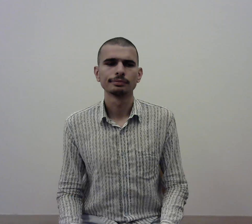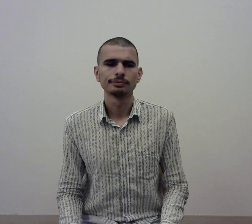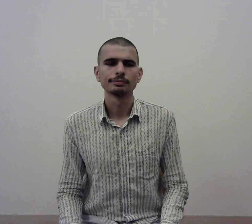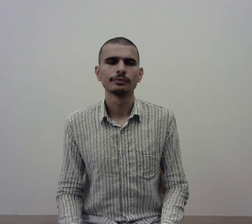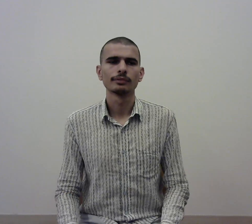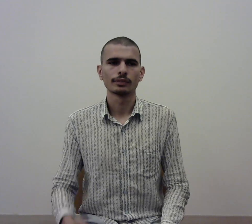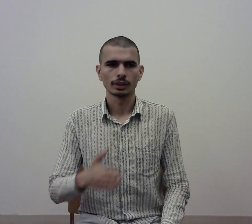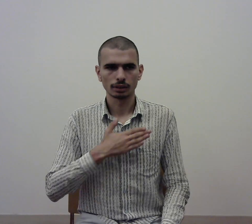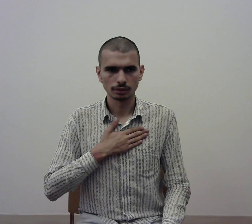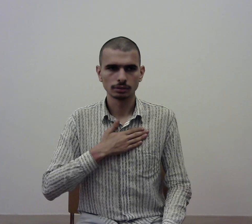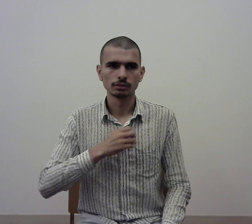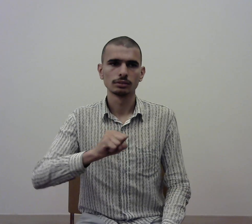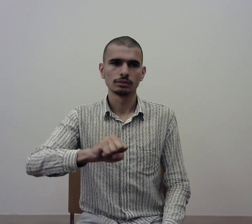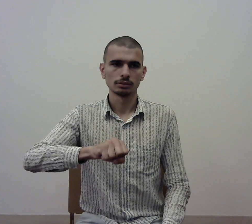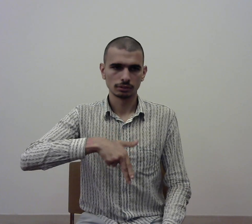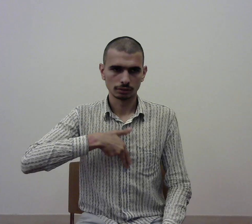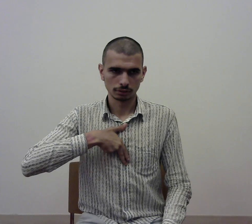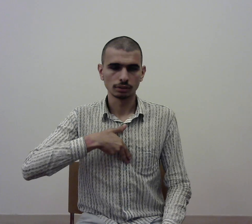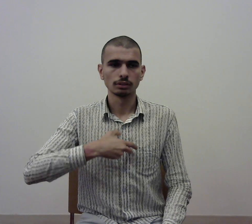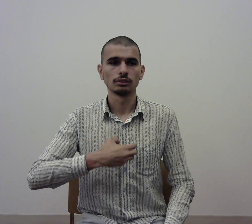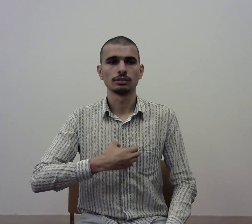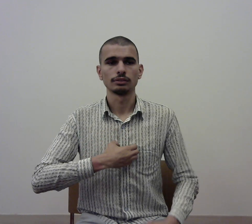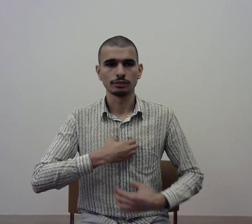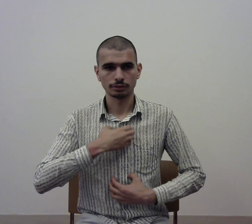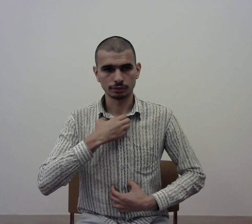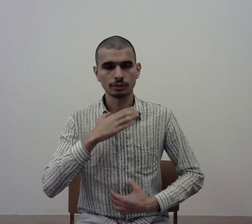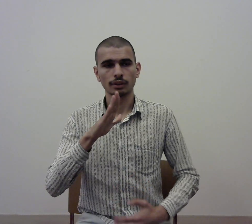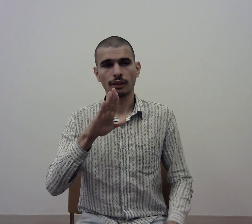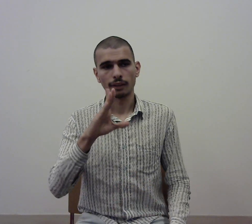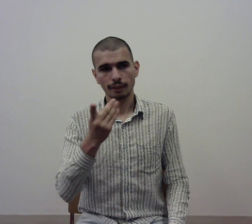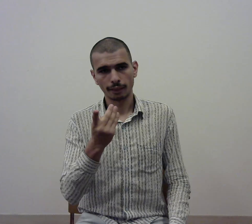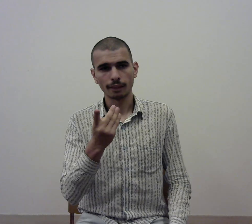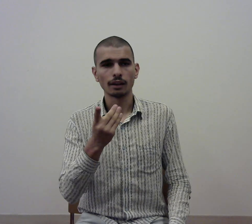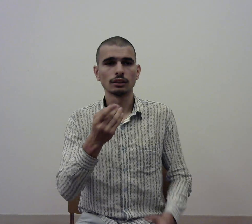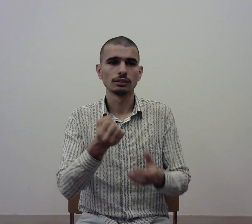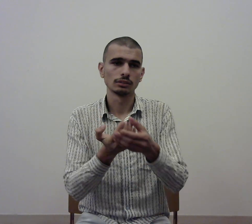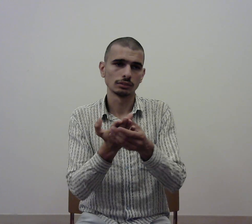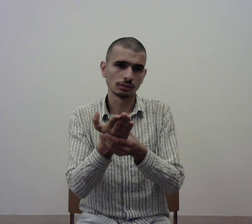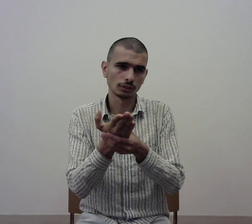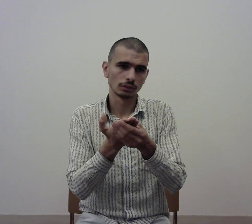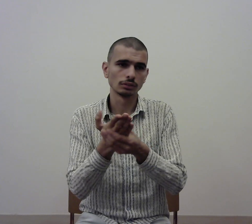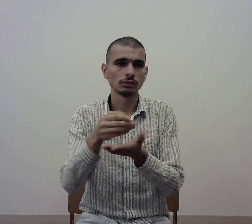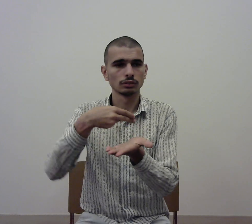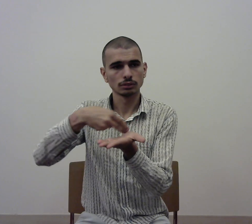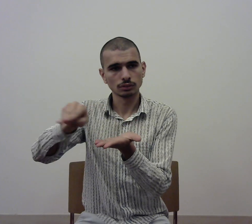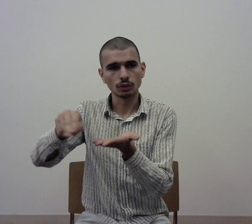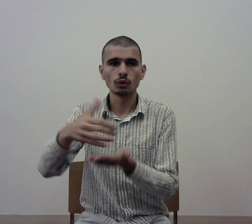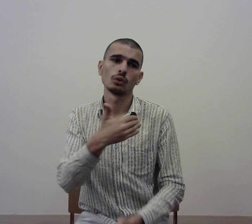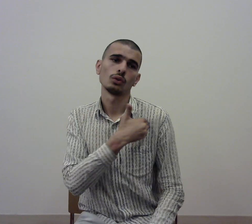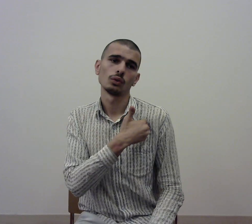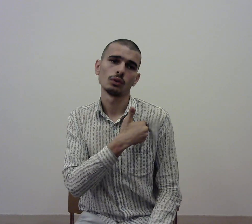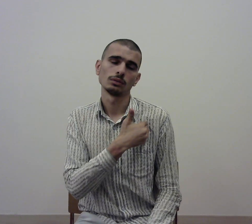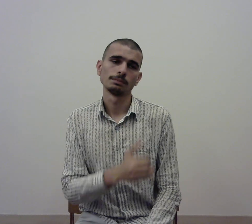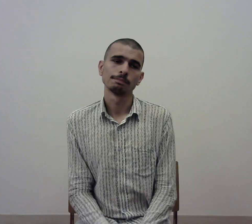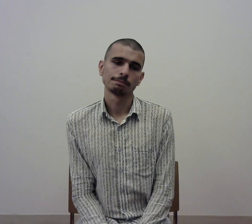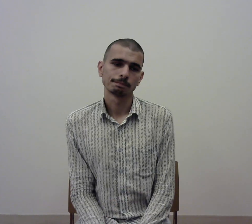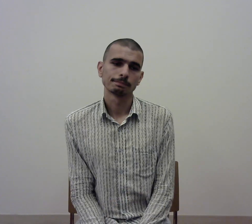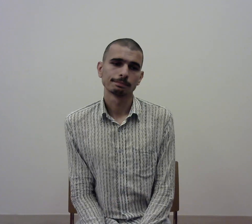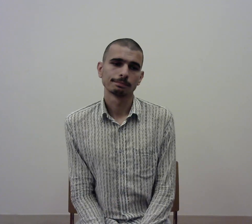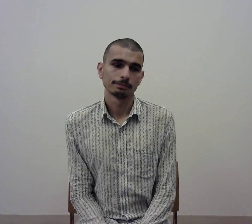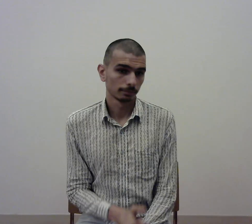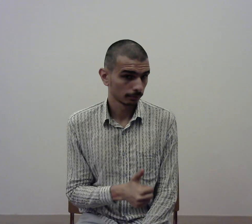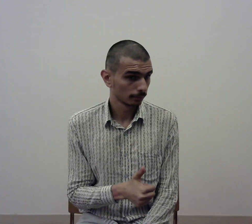Mən kostyum, qalstuk və ayaqqabı almaq istəyirəm